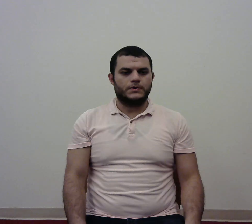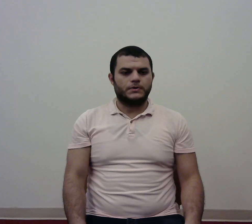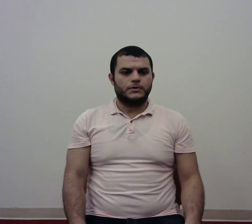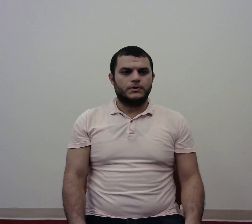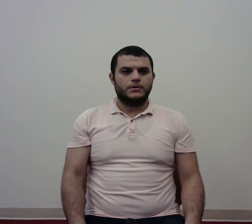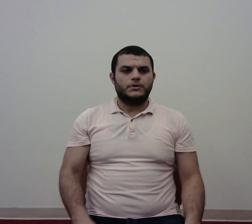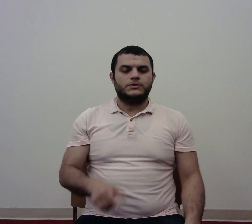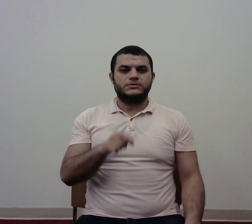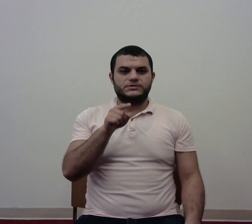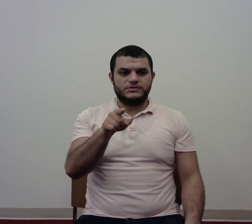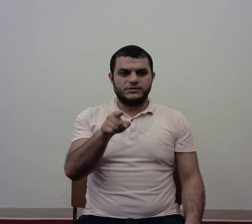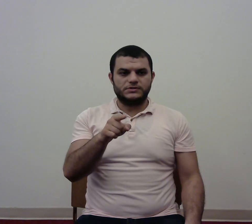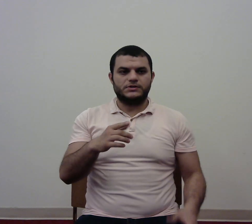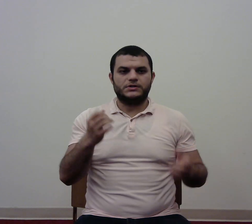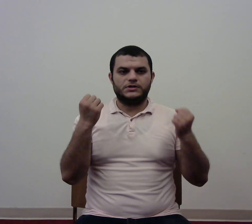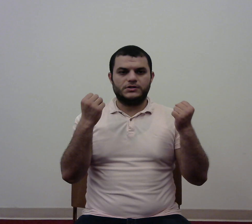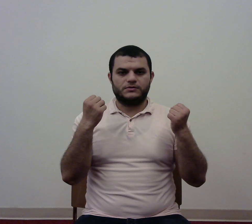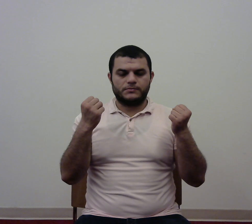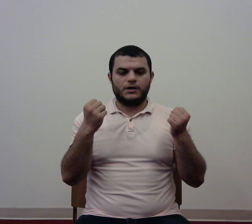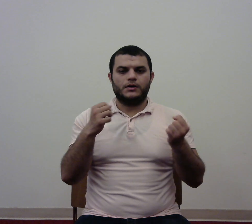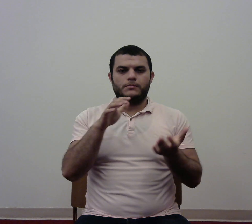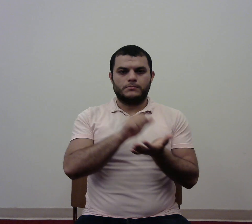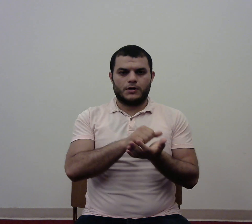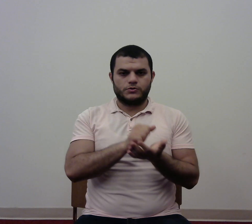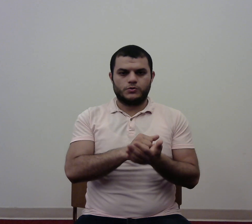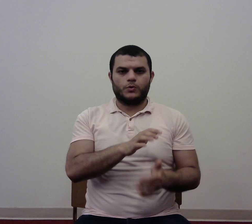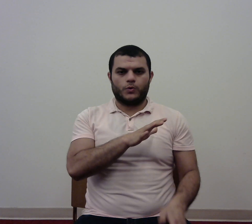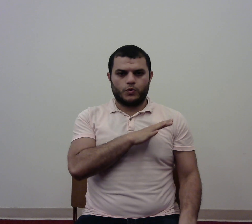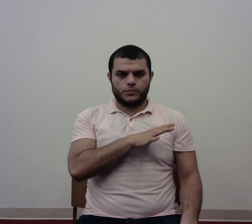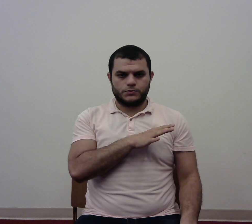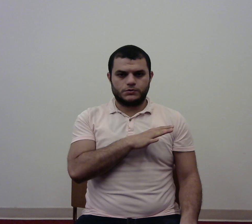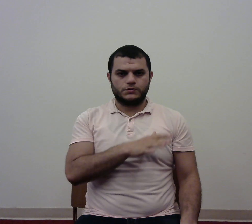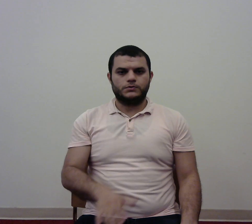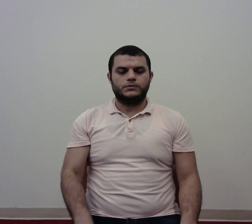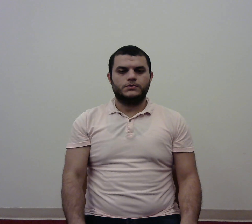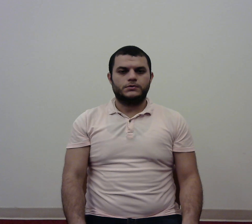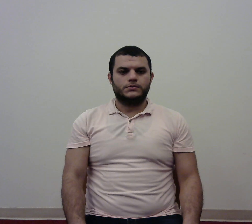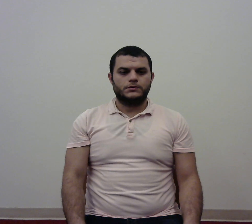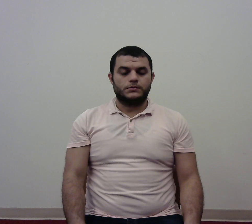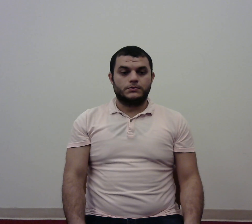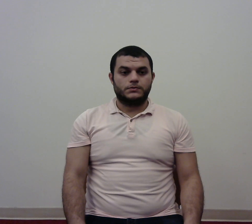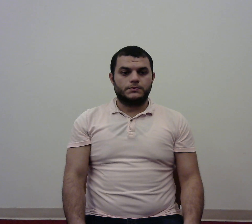Siz idmanla məşğul olursunuzmu?